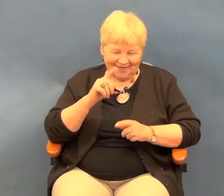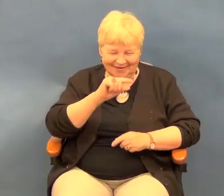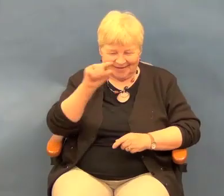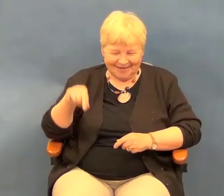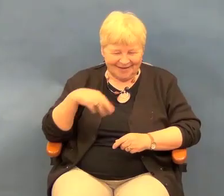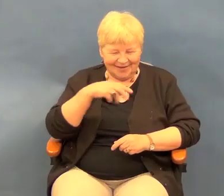Nie zauważyłam, otoczki